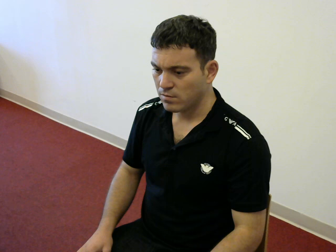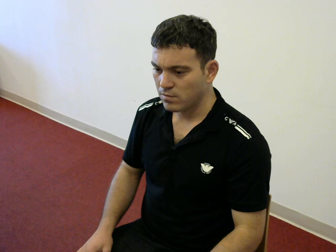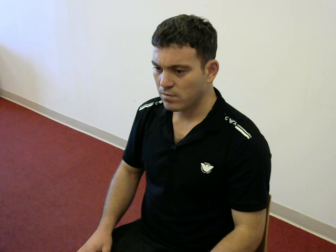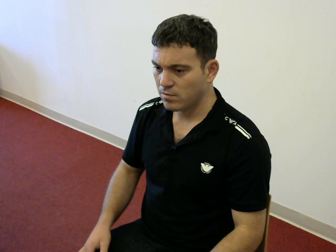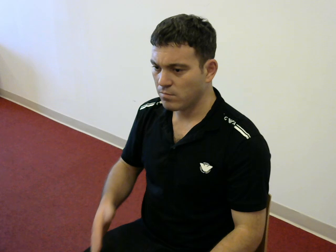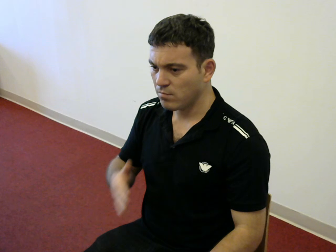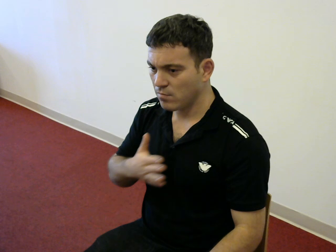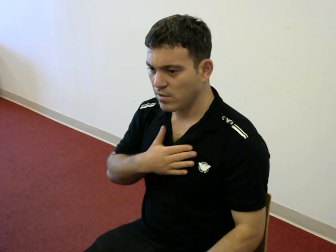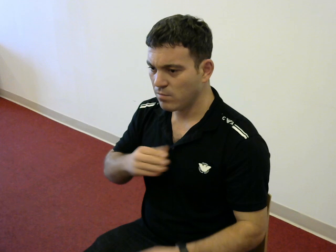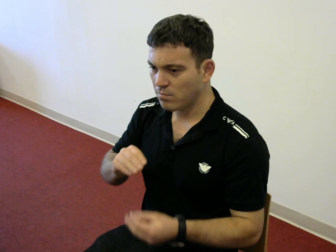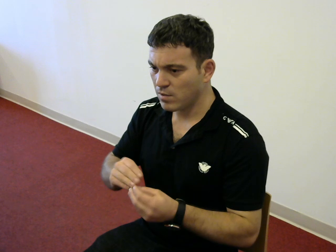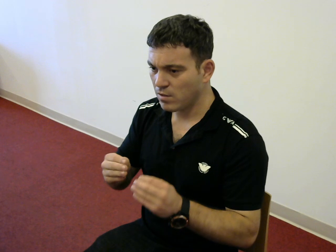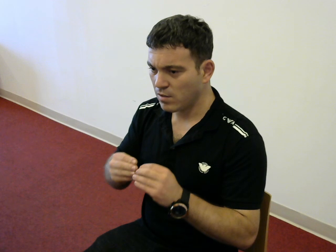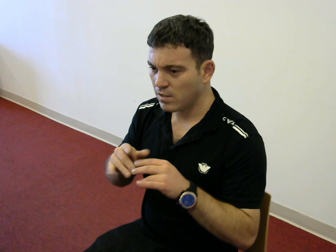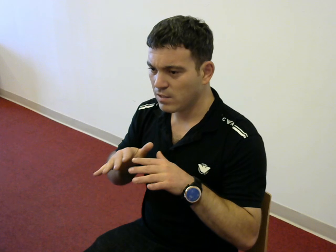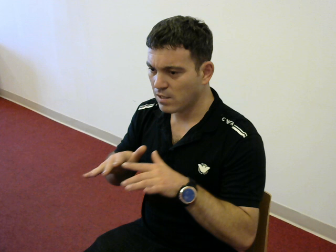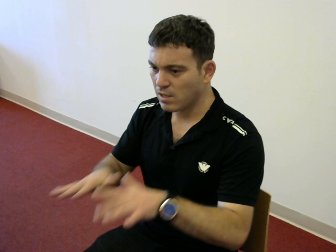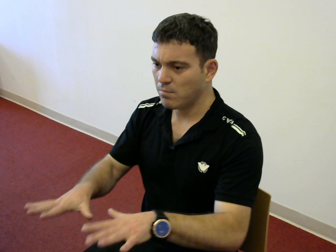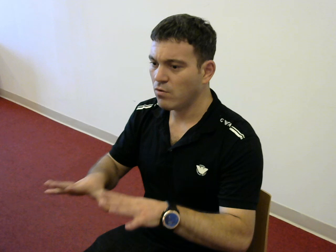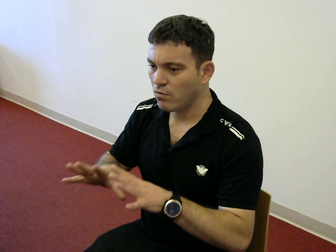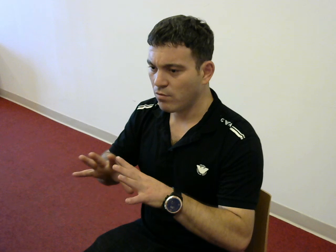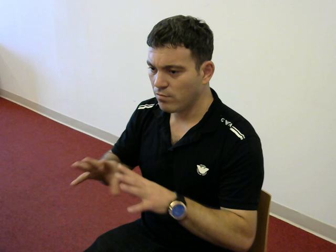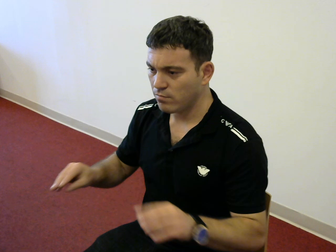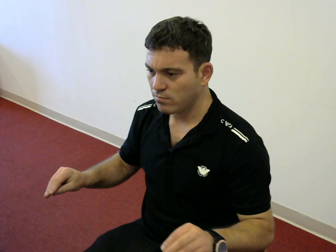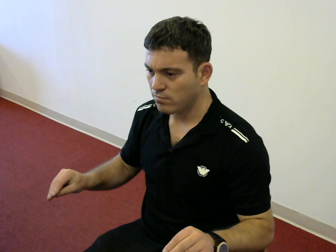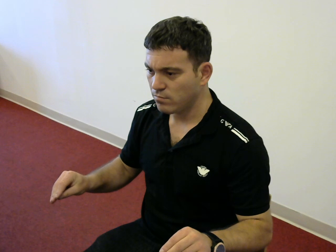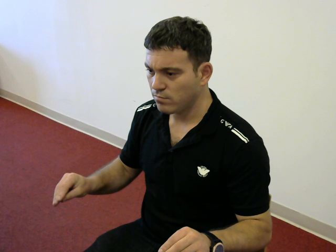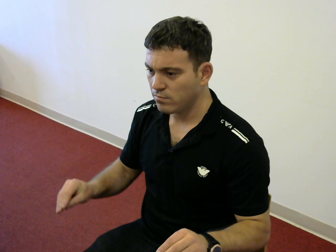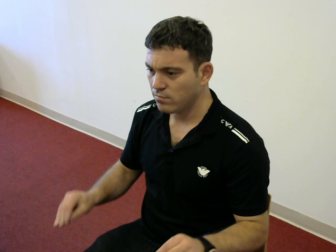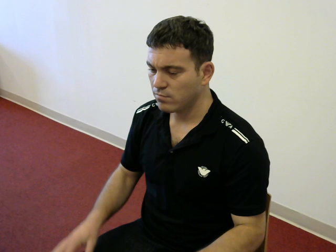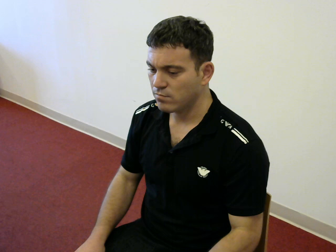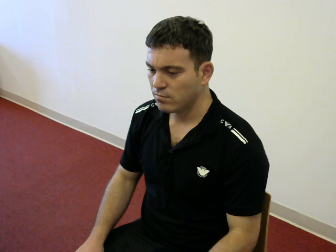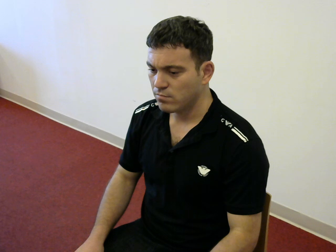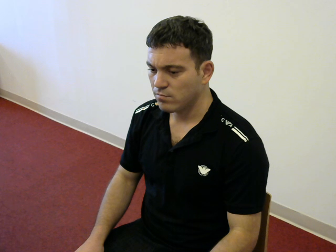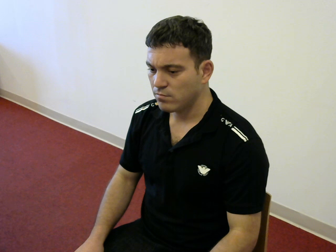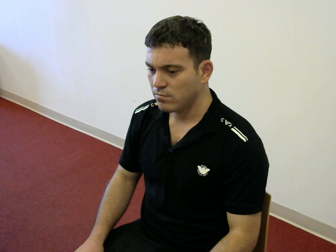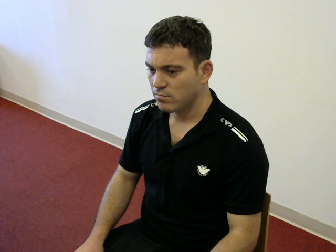Mənim problemim həll olundu